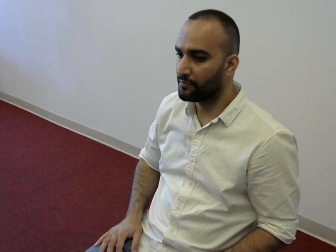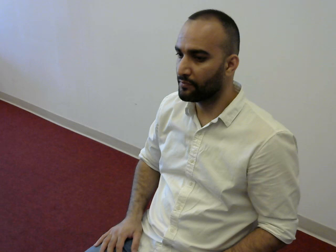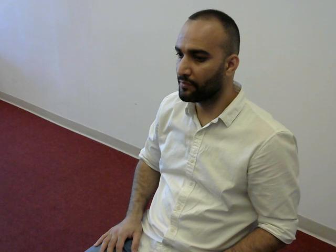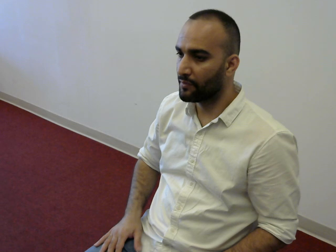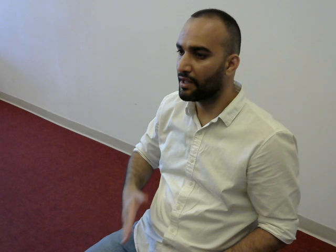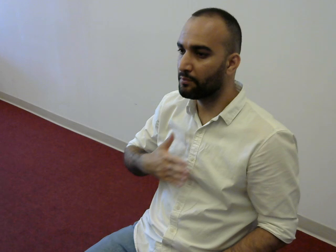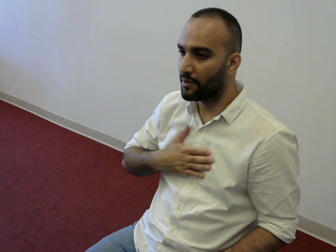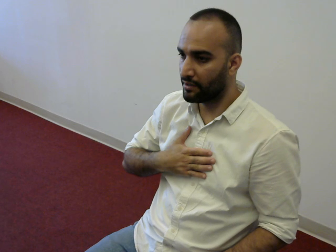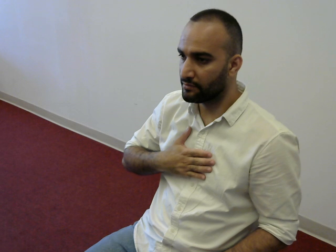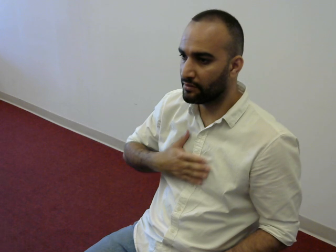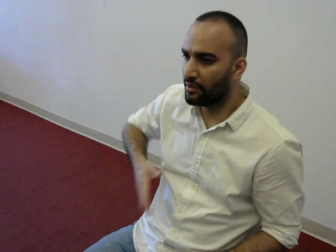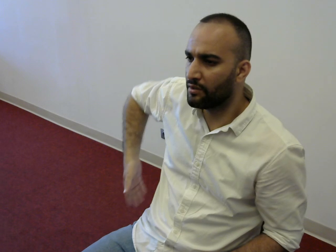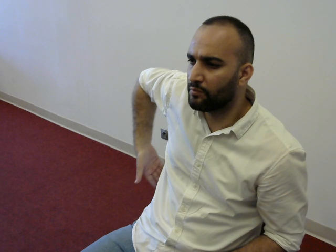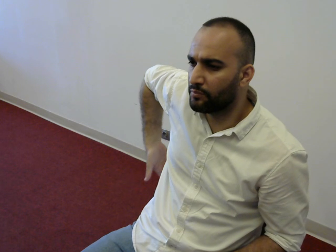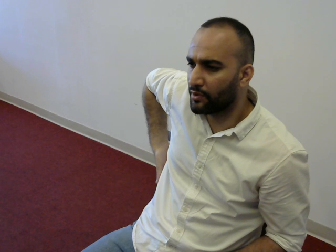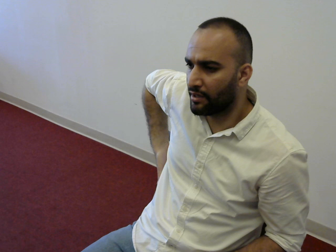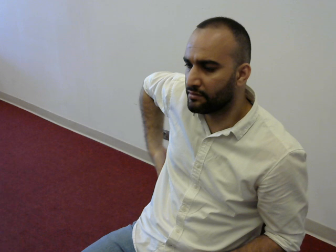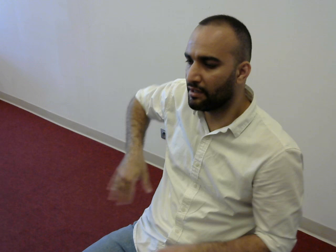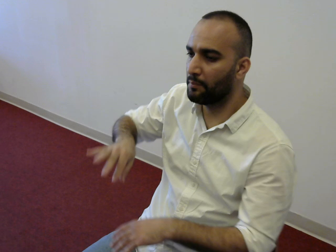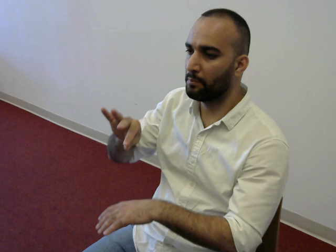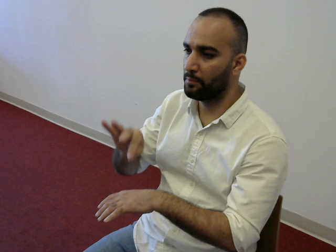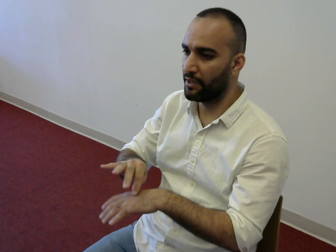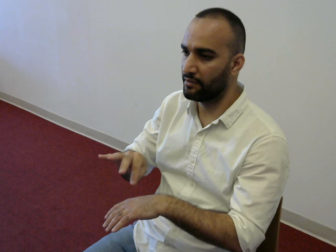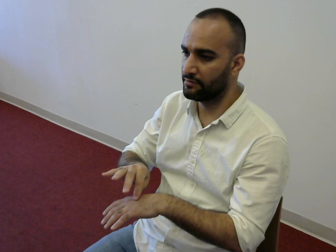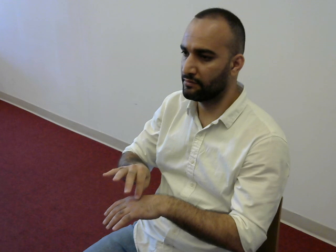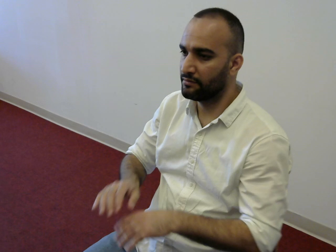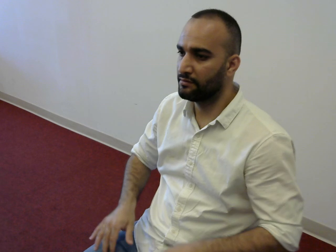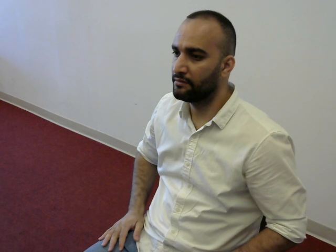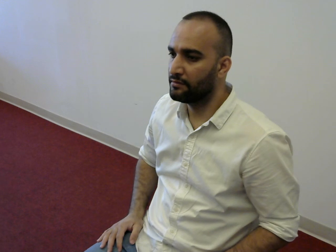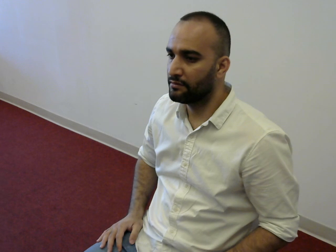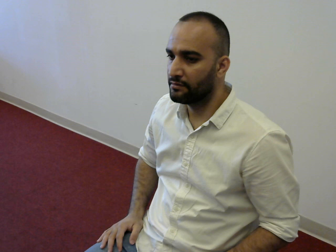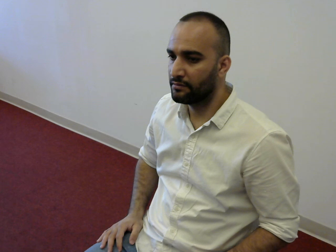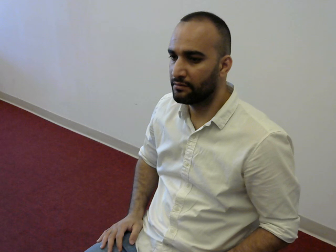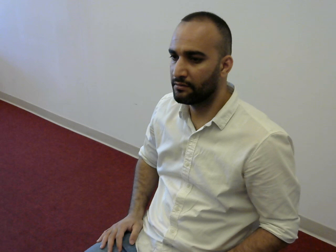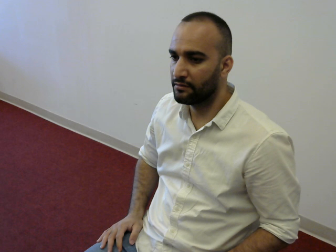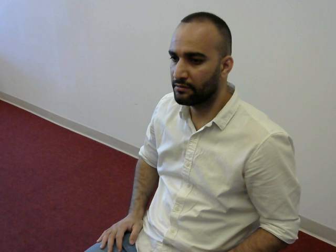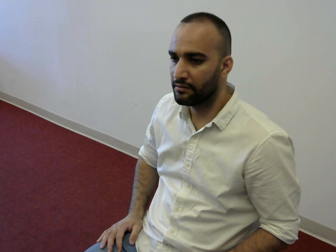Mənim belim ağrıyır